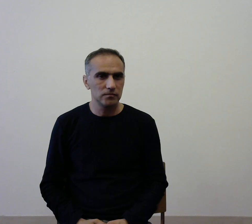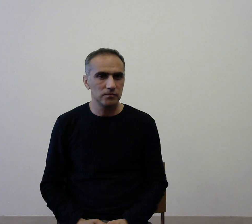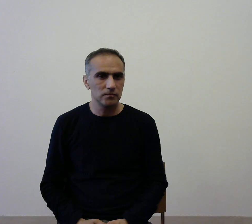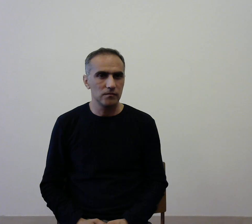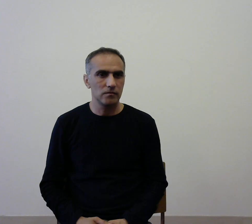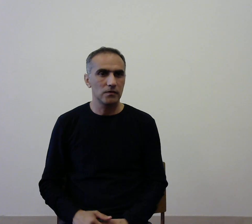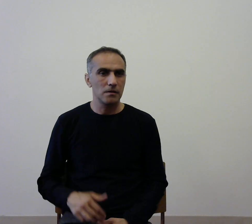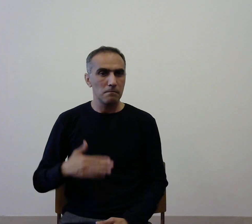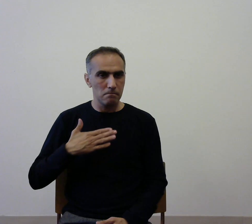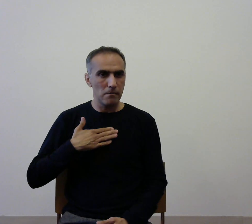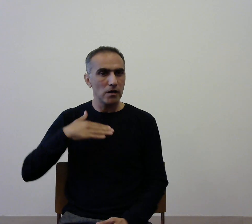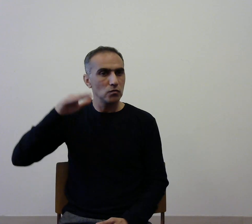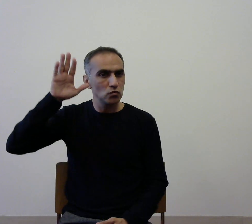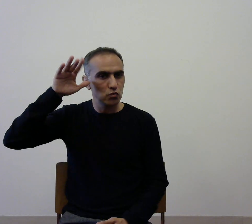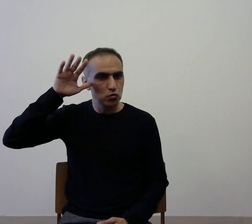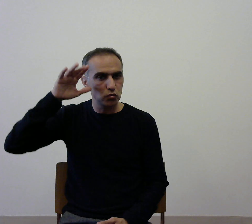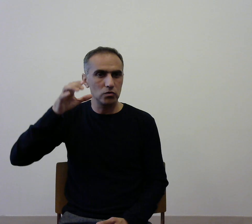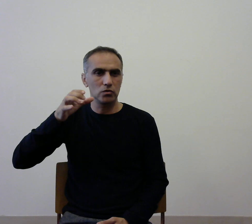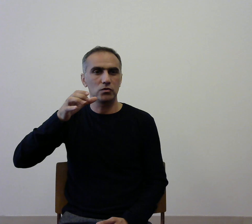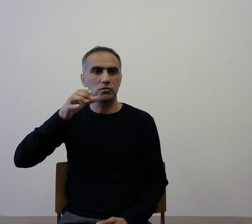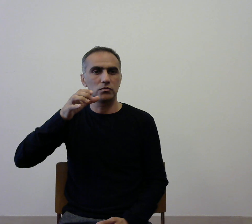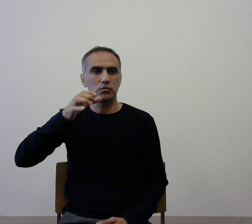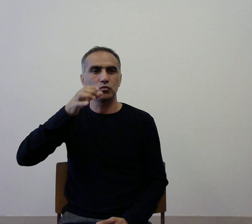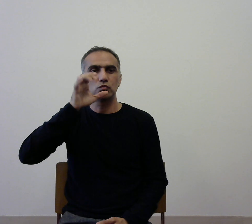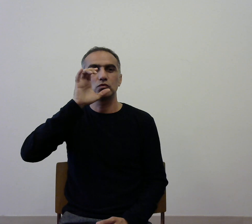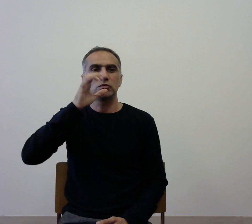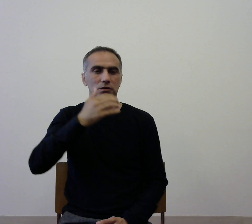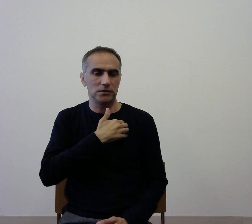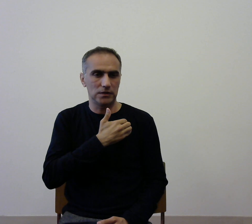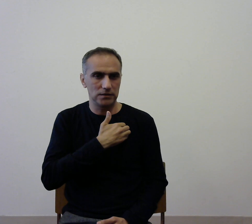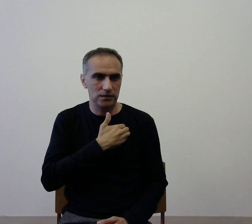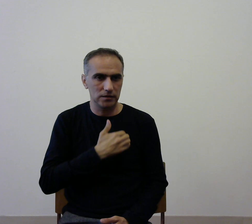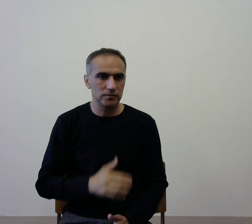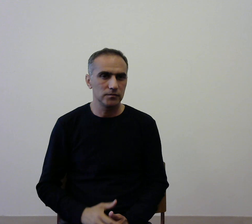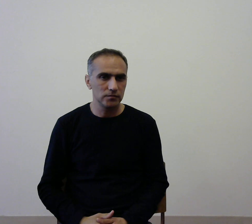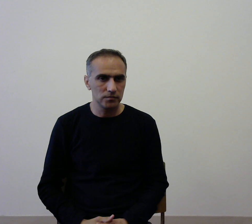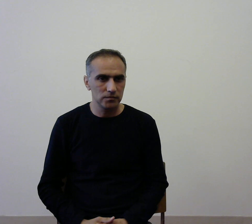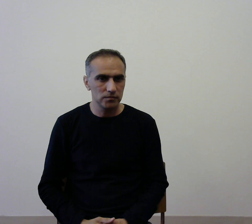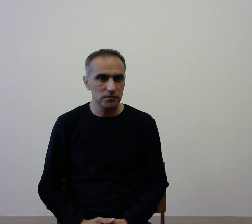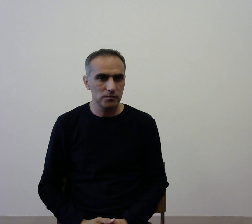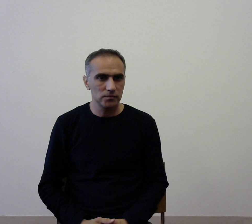Mən su istəyirəm